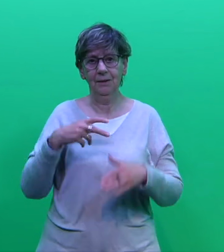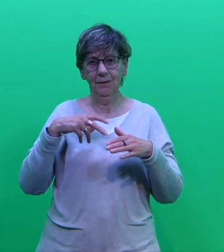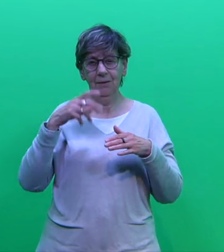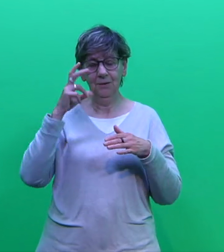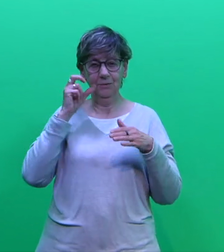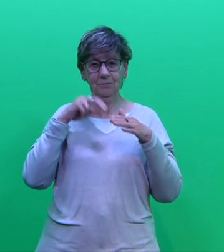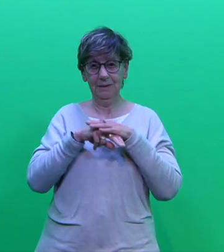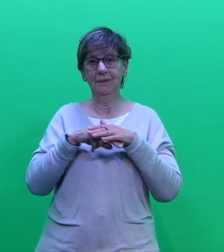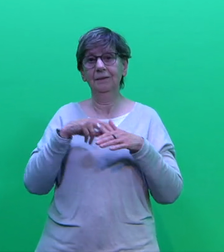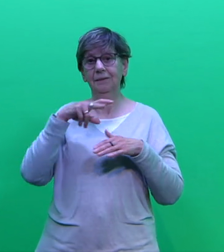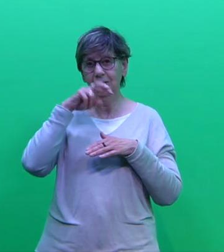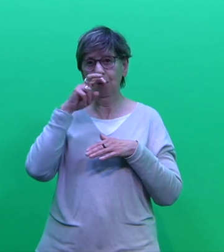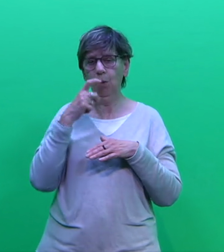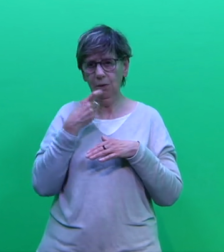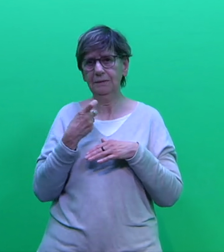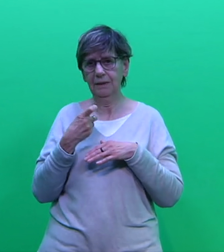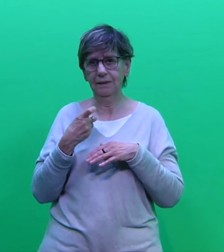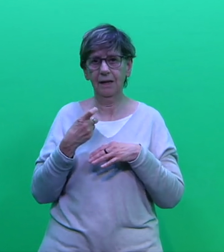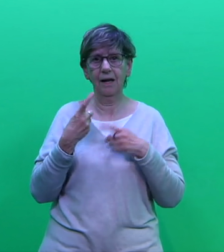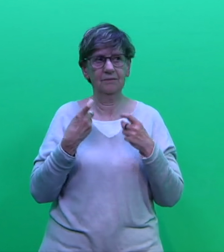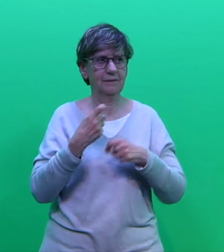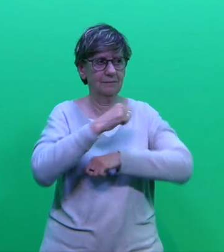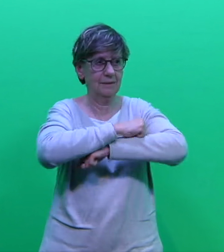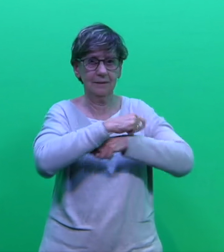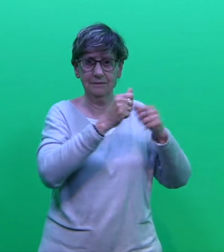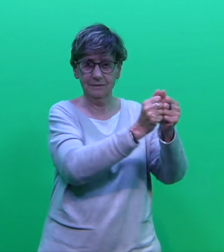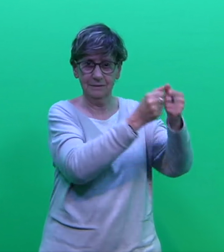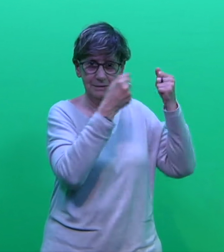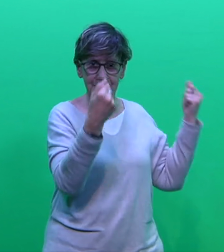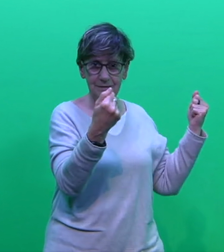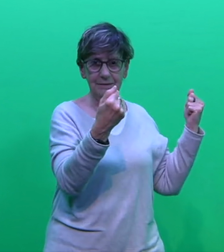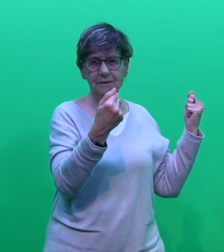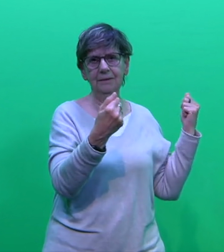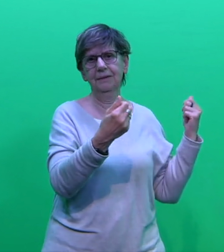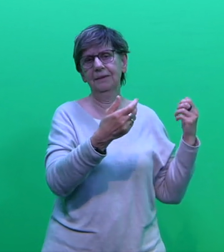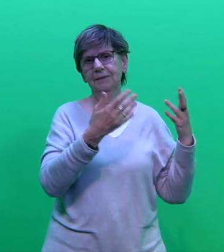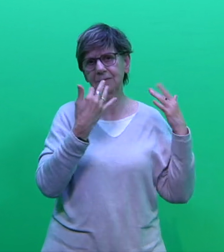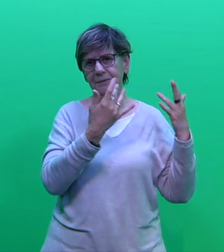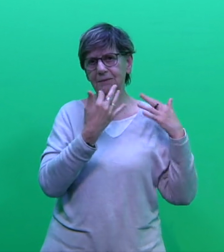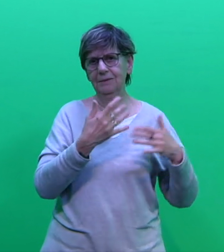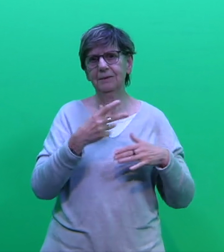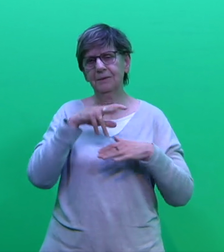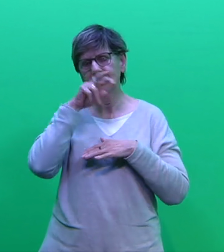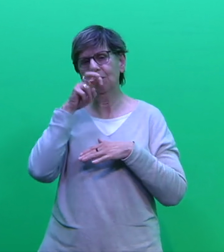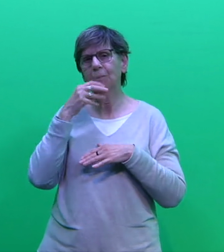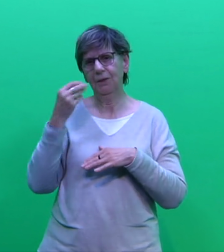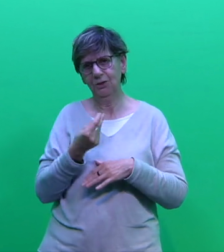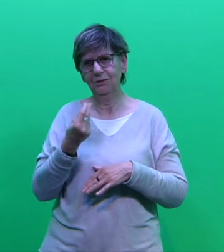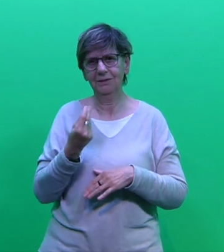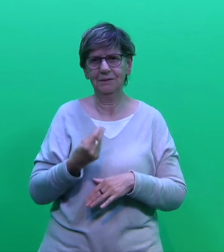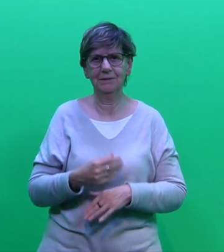Quan vaig a dormir i estic al llit em costa respirar, necessito obrir la finestra perquè entri aire i pugui respirar millor.